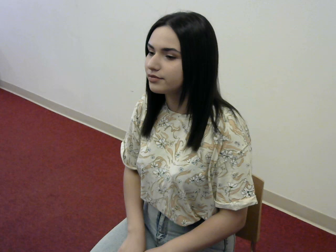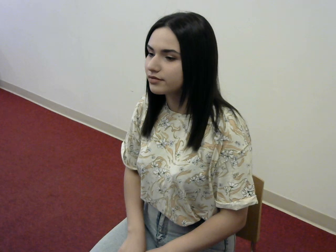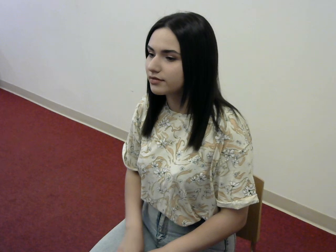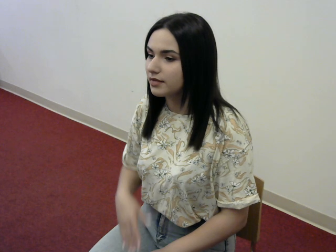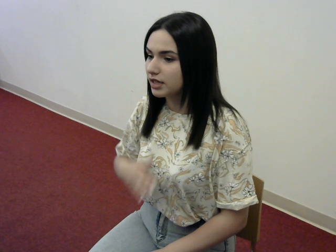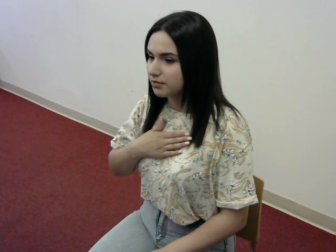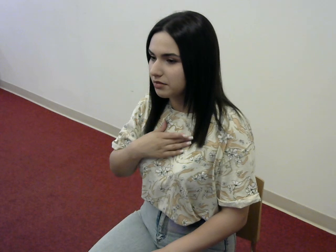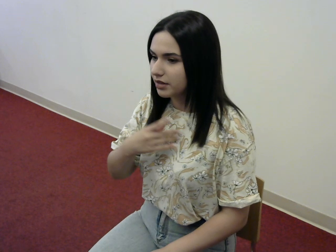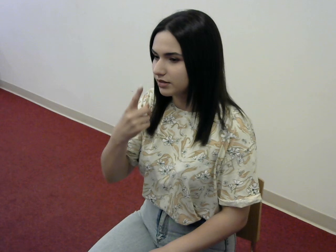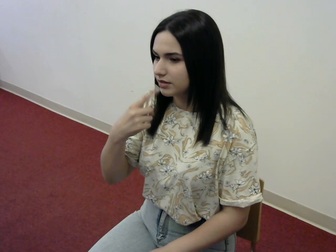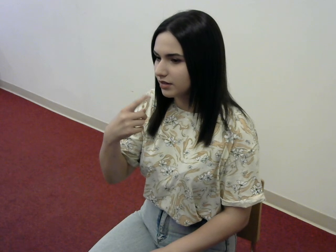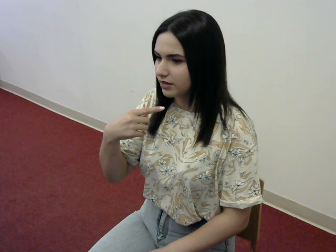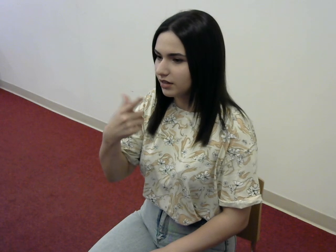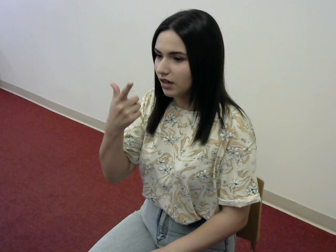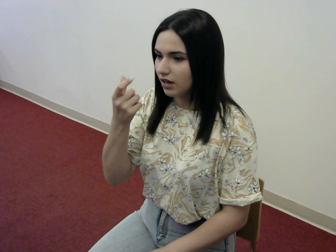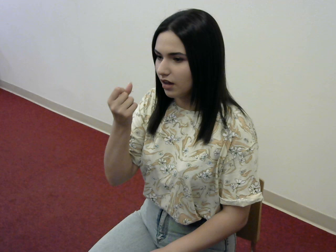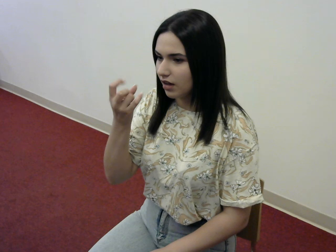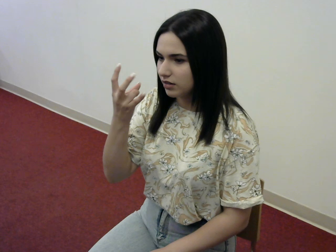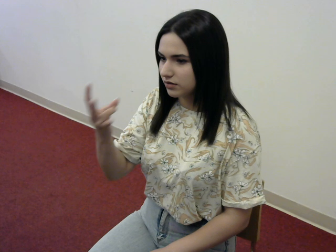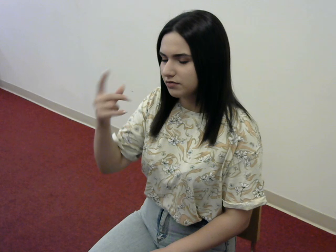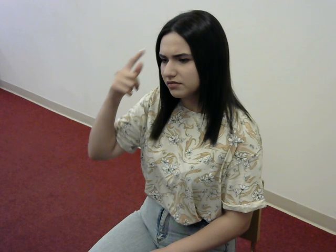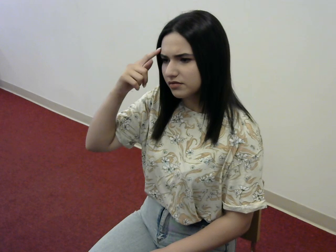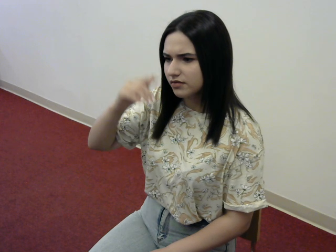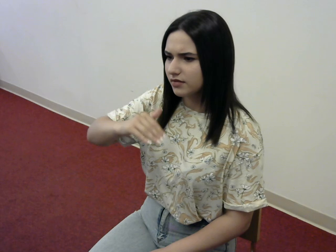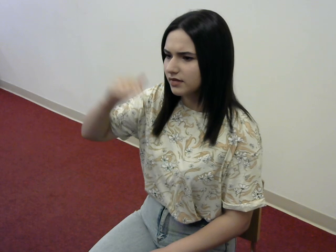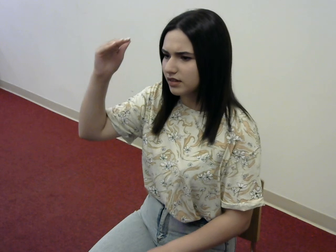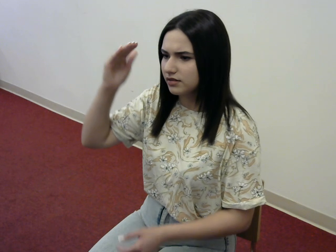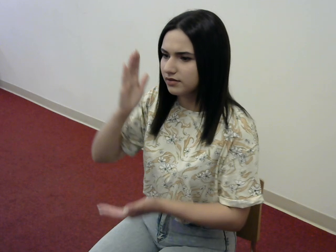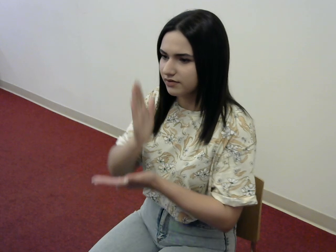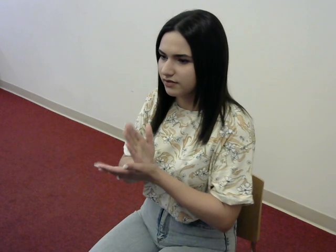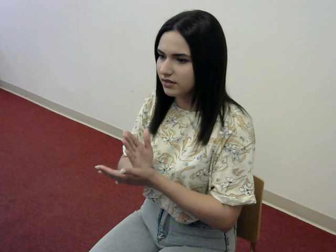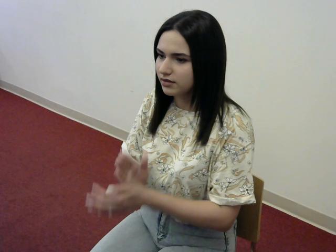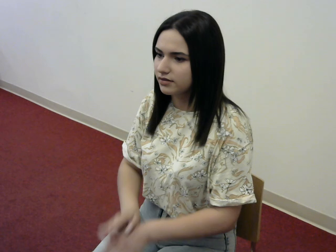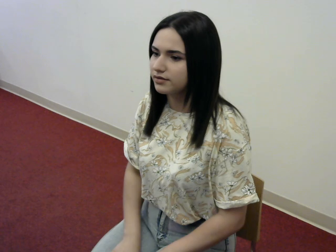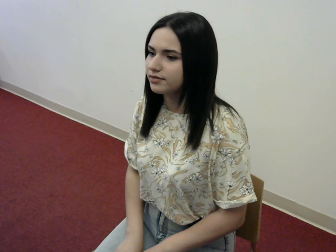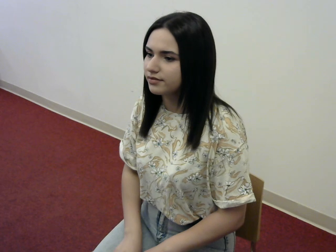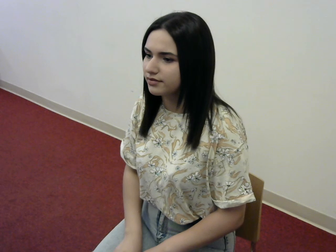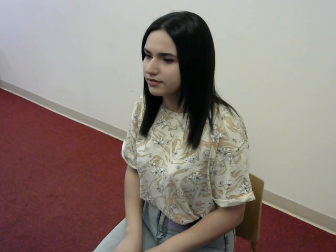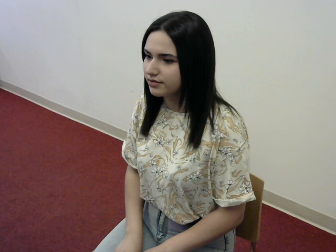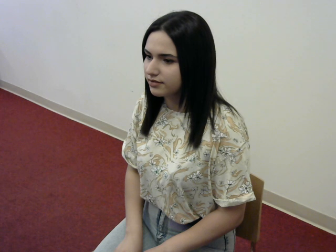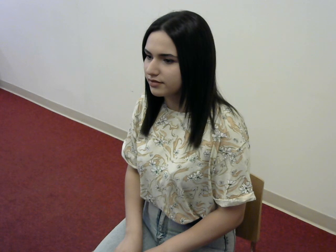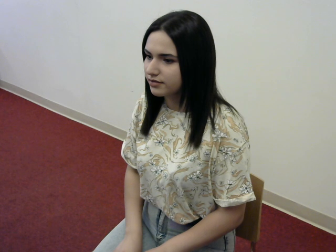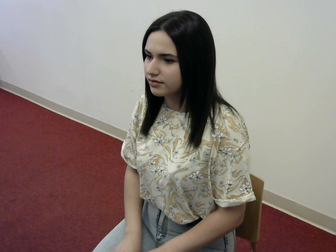Mənim qan təzyiqim var